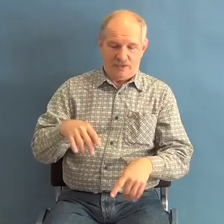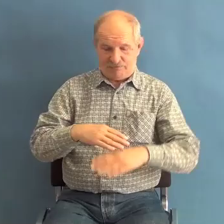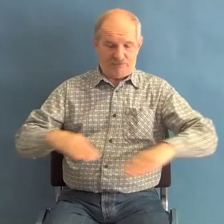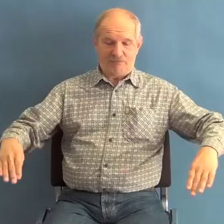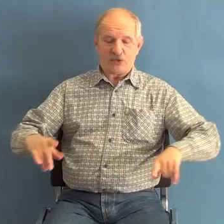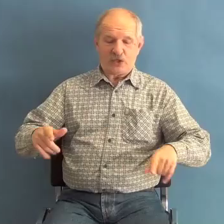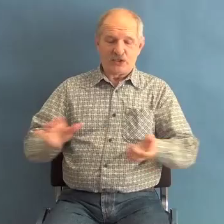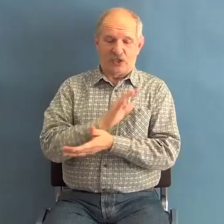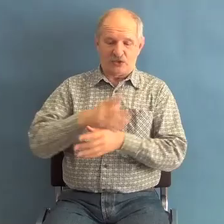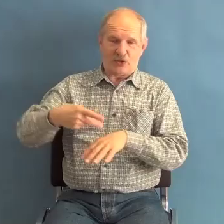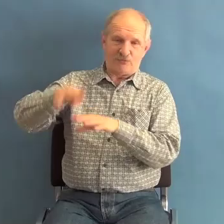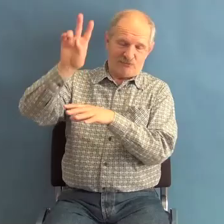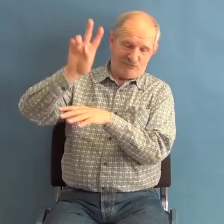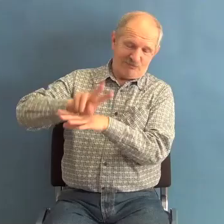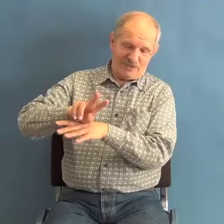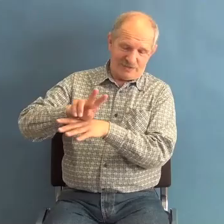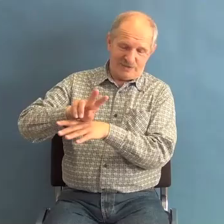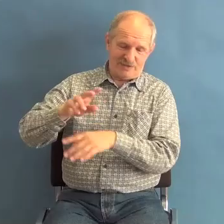Śliska powierzchnia, grozi upadkiem.